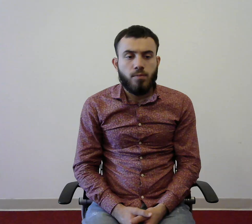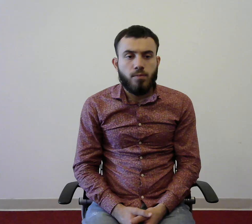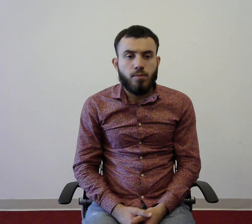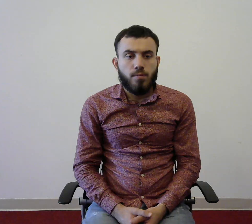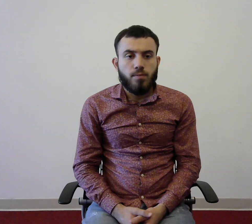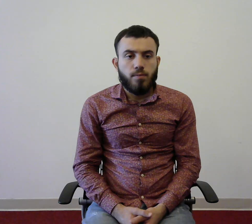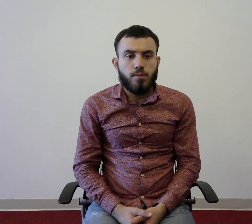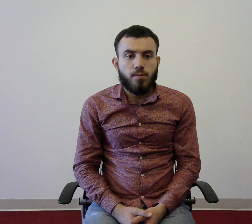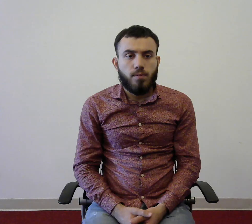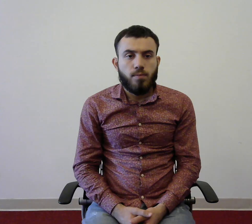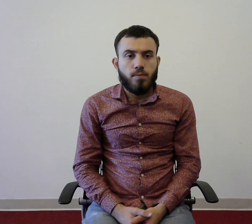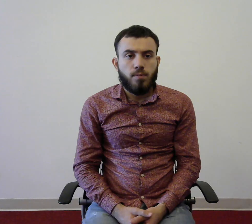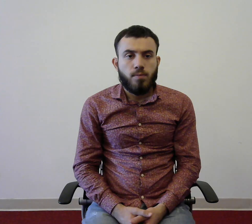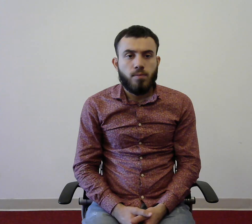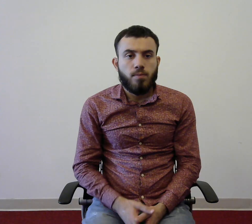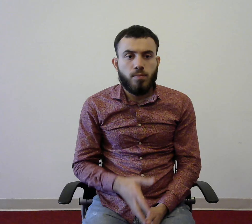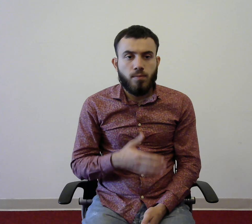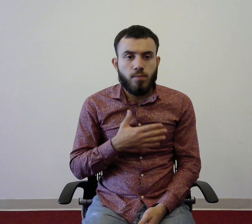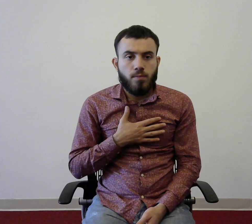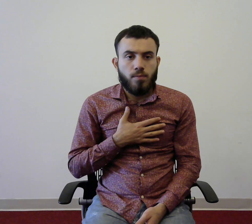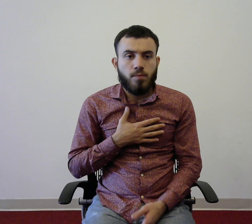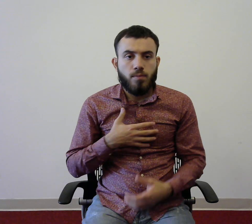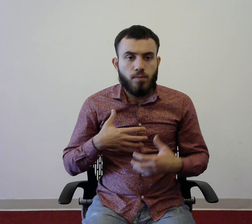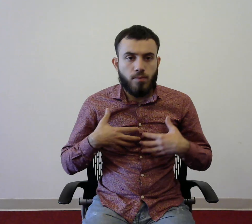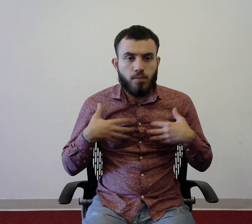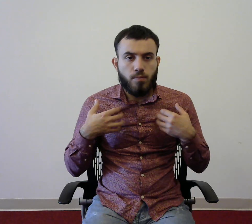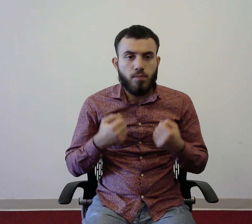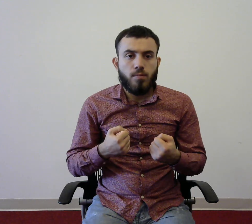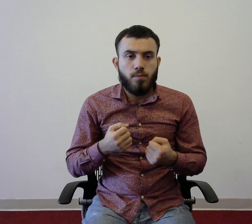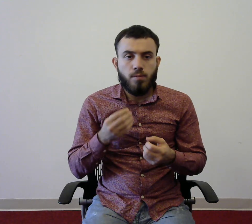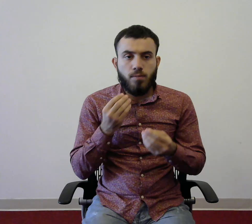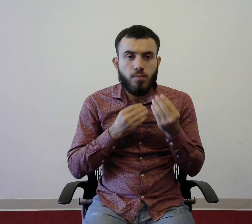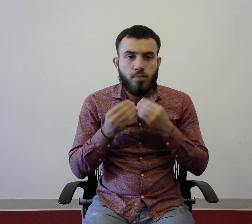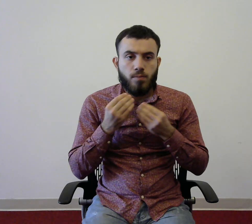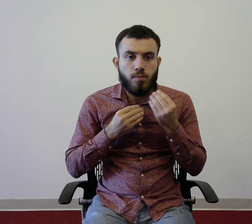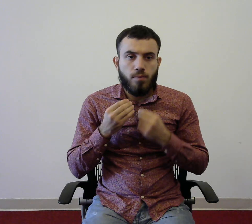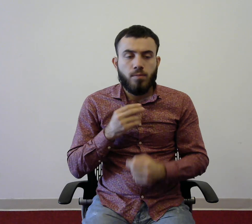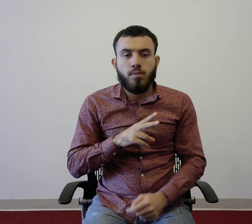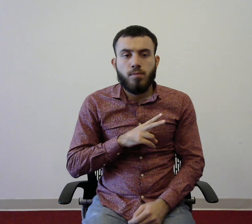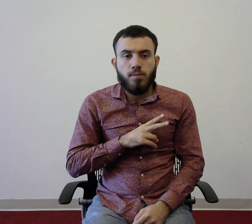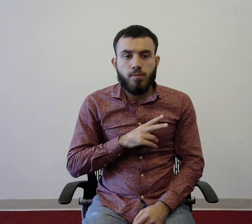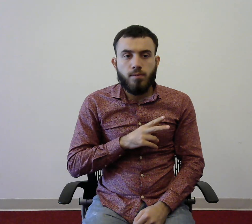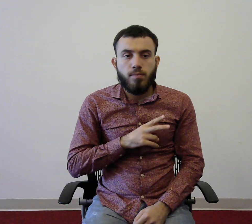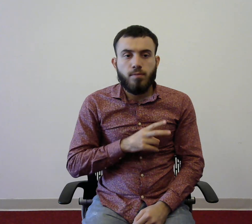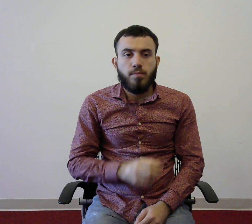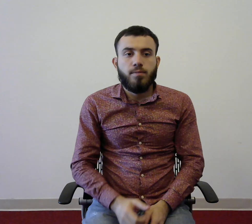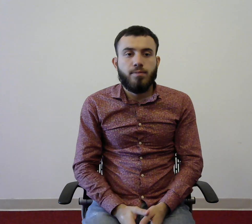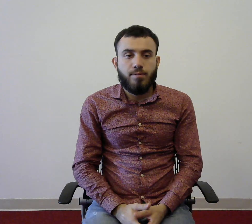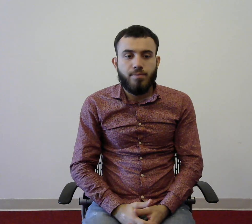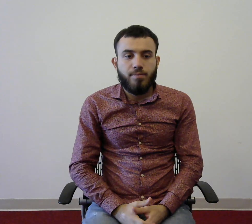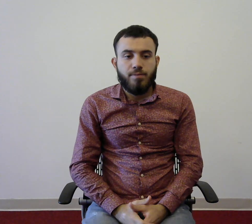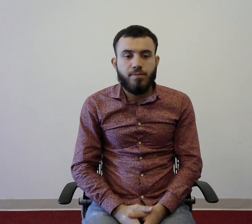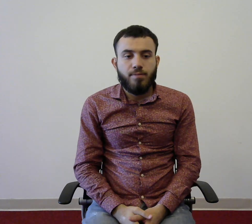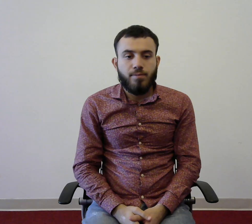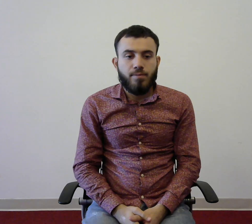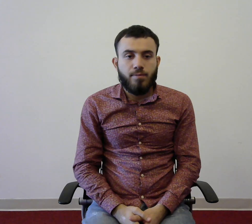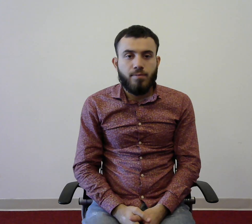Mən sağlam qidalanmağı sevirəm